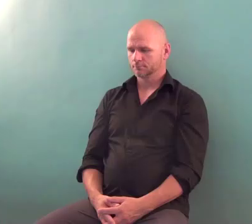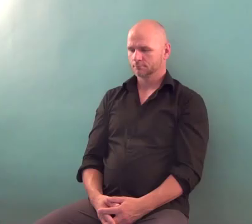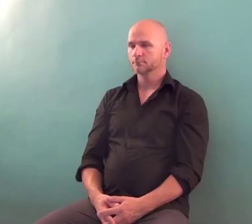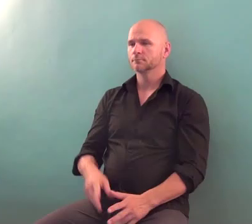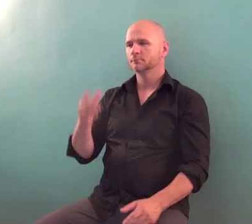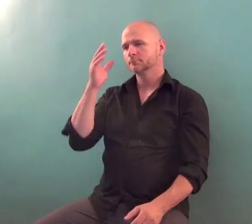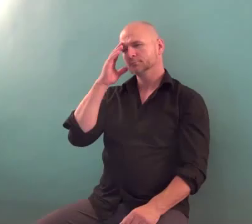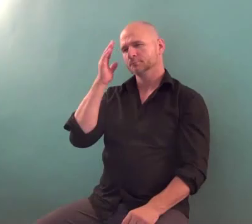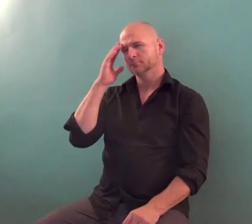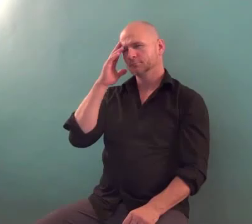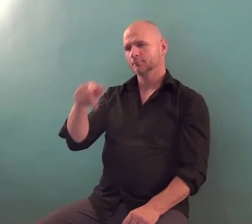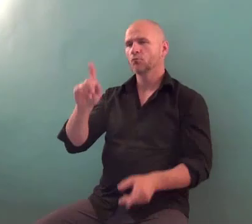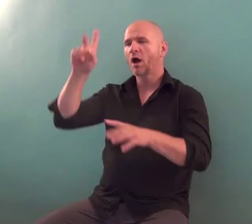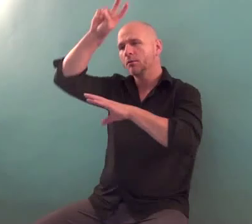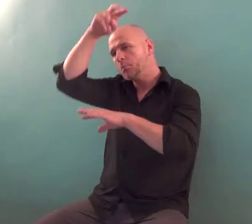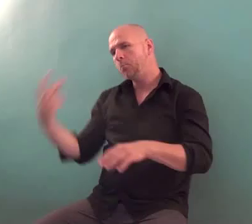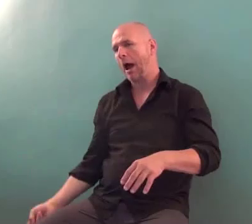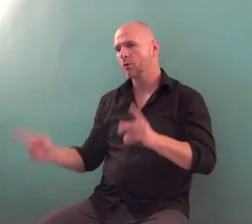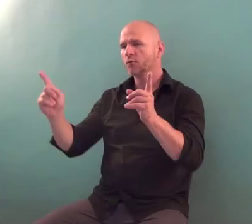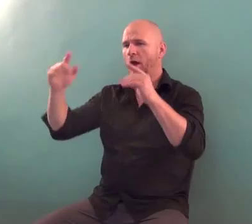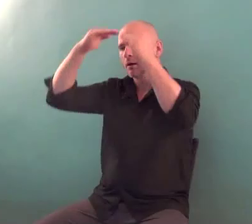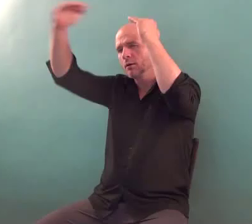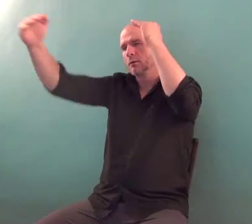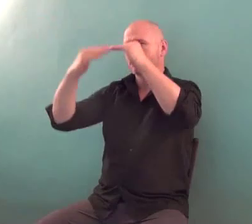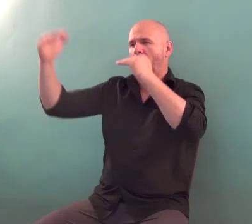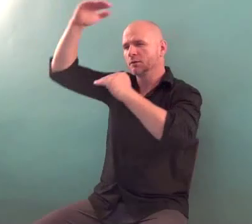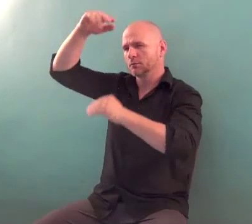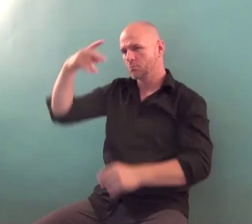Wiem, trzeba uważać, żeby nie spaść z wysokości.